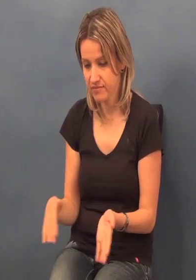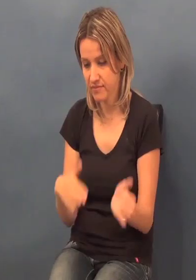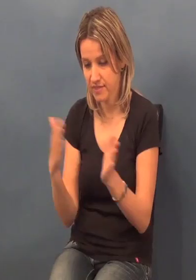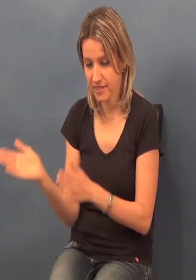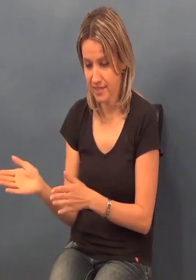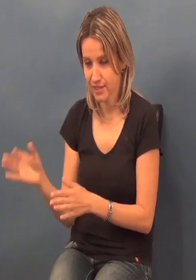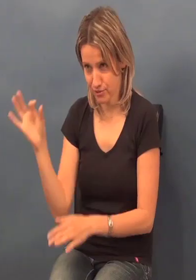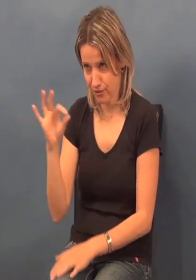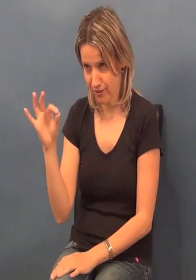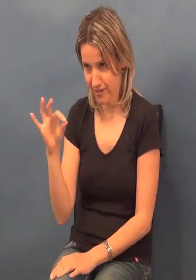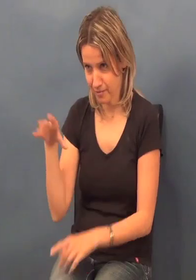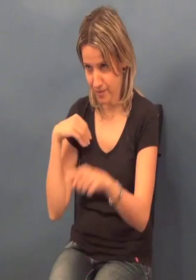Następny termin - środa.